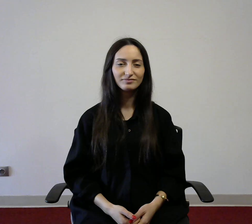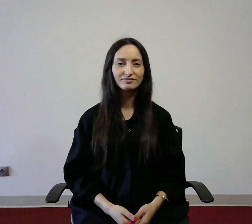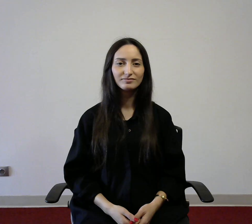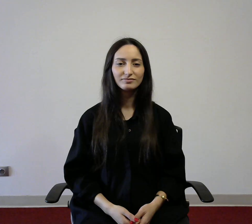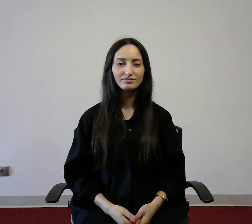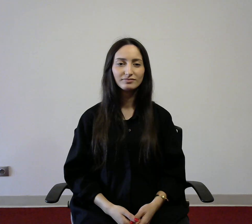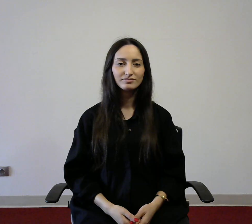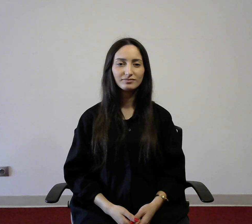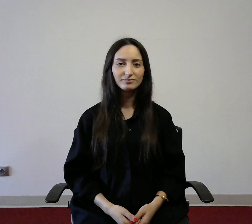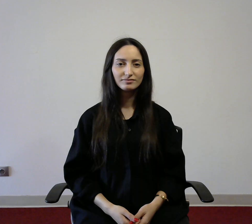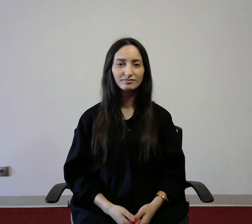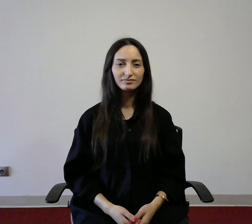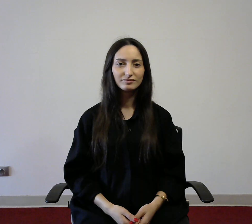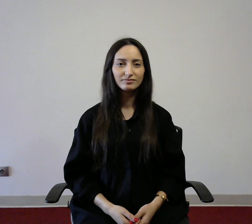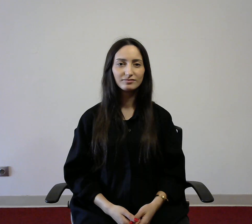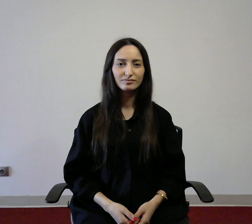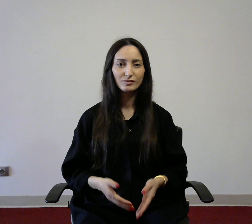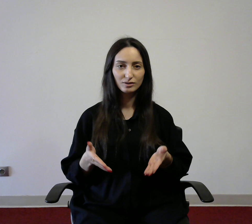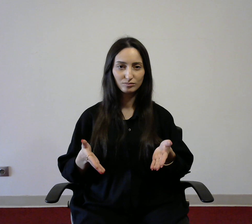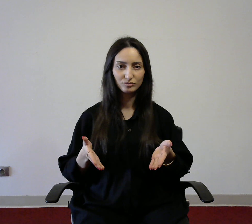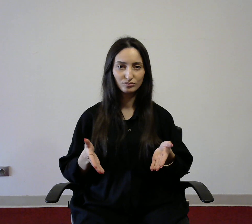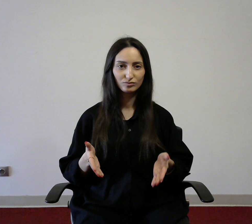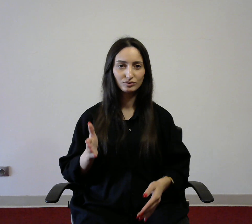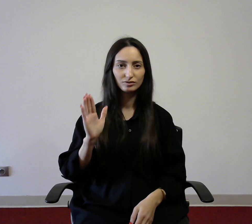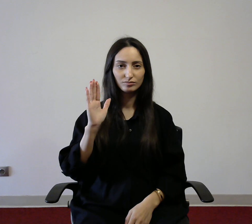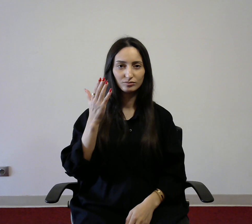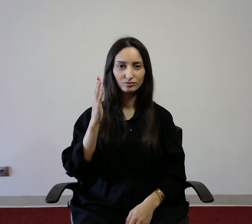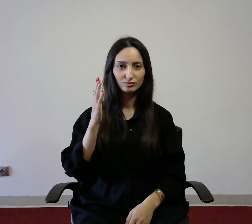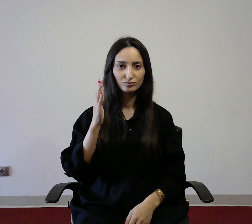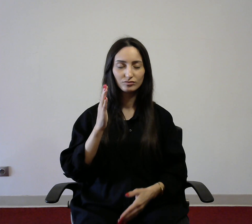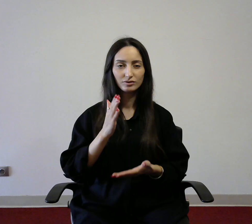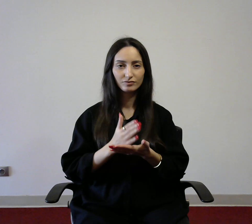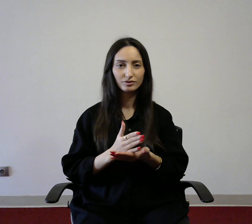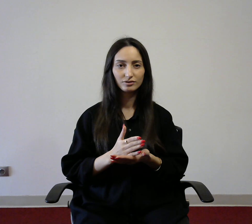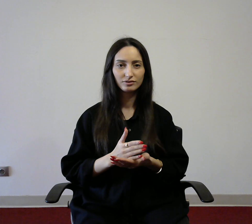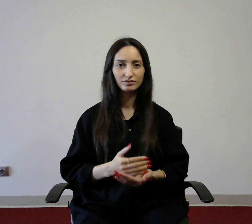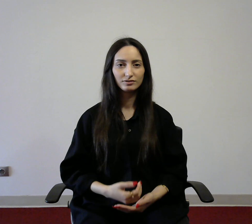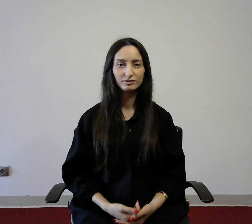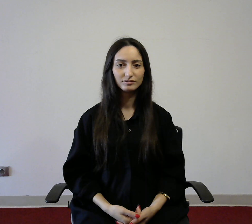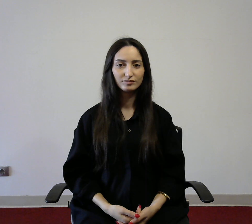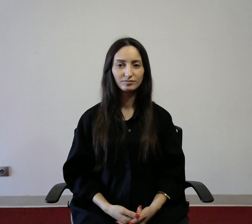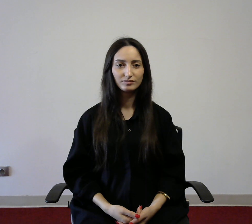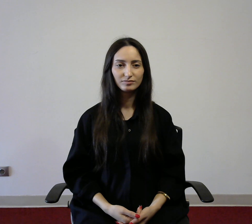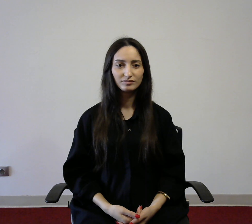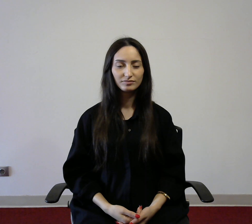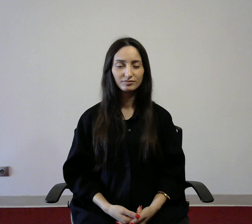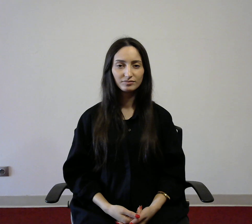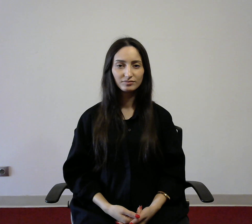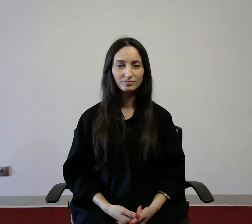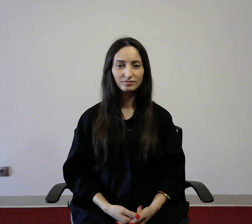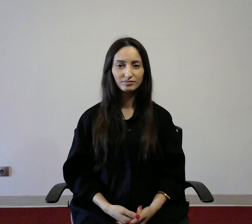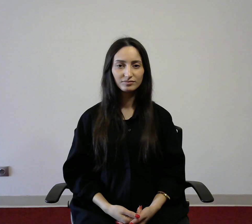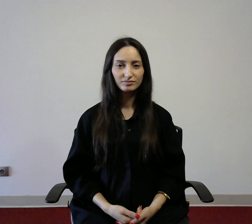Burda güzgü varmı?